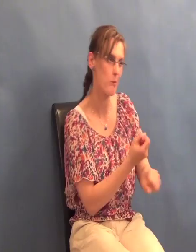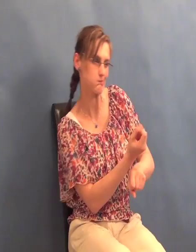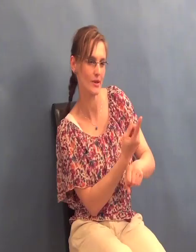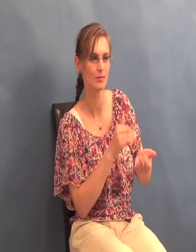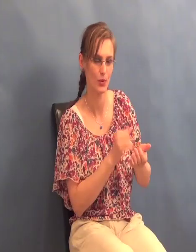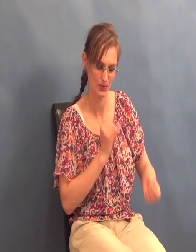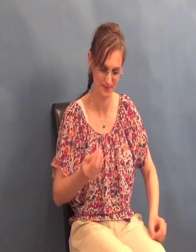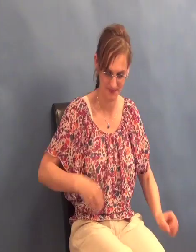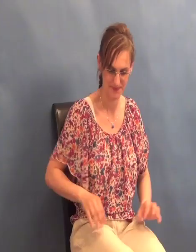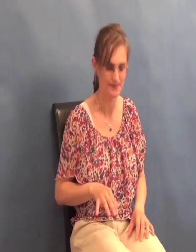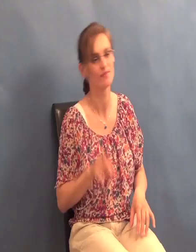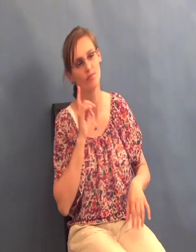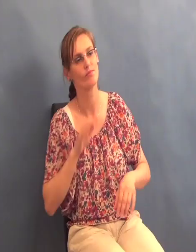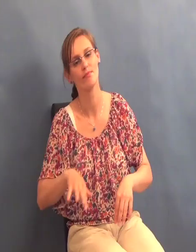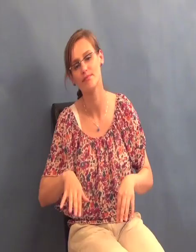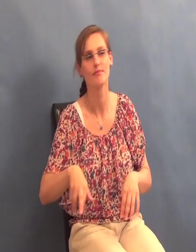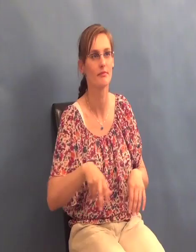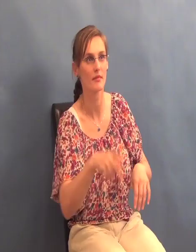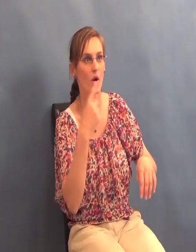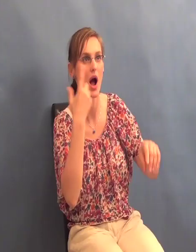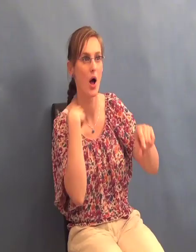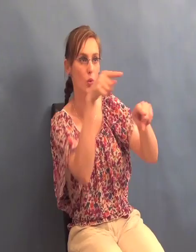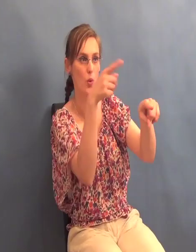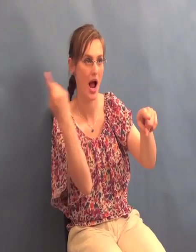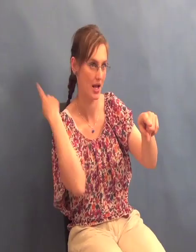Więc przygotowuje się i chowa kamienie do kieszeni, idzie dalej i zauważa: "Aha! To tutaj, to tutaj mi kazał. Dobrze!"